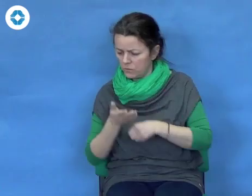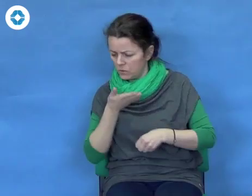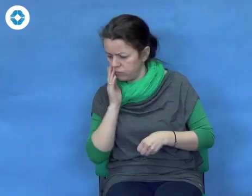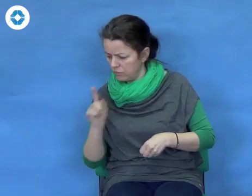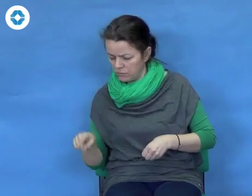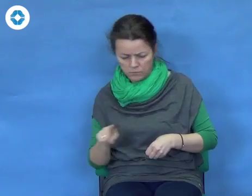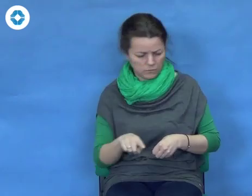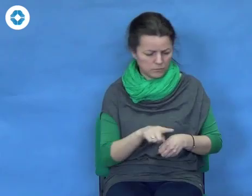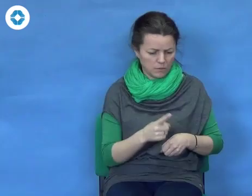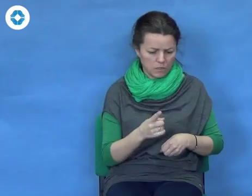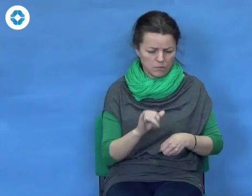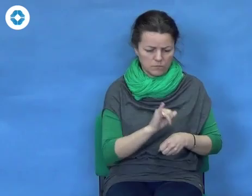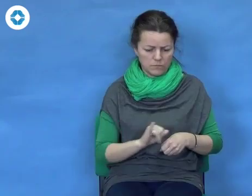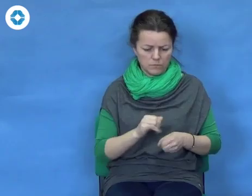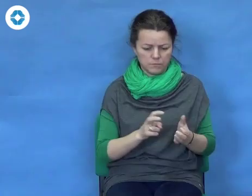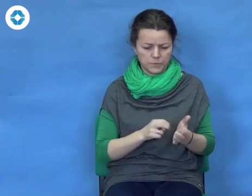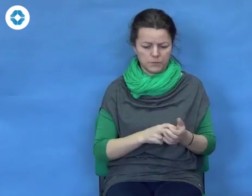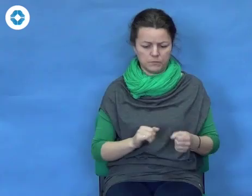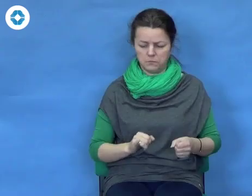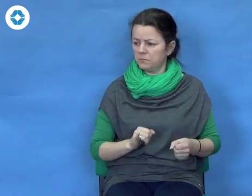Dwa są, a jednego brakuje - zaczął się zastanawiać.